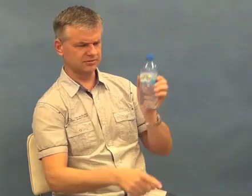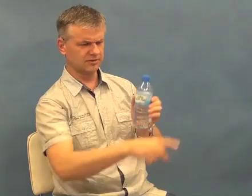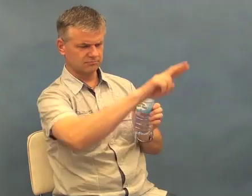Jest przekreślona.